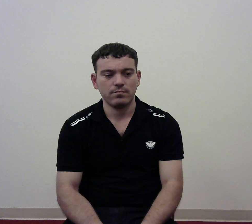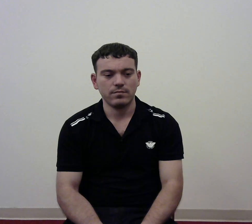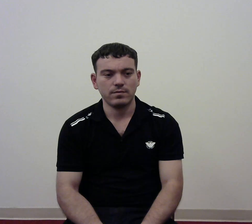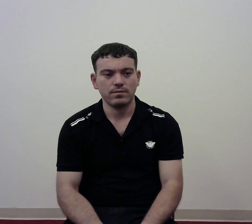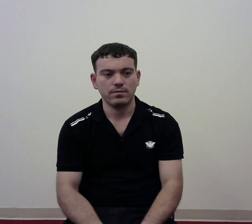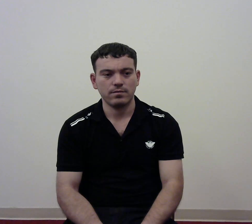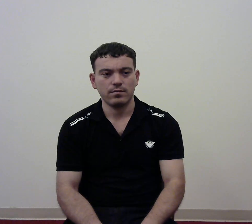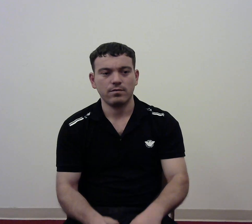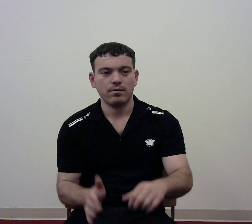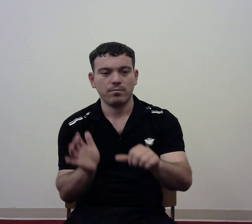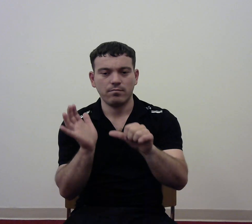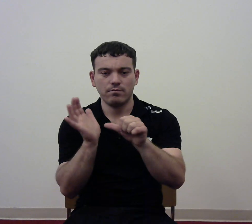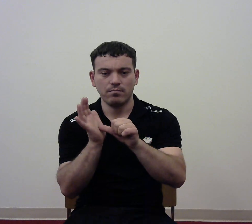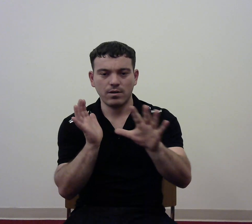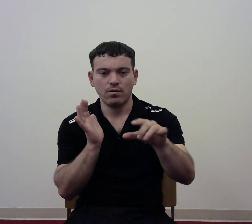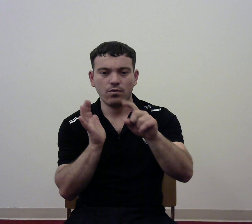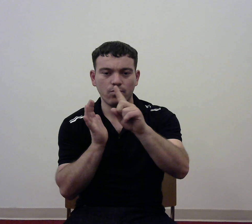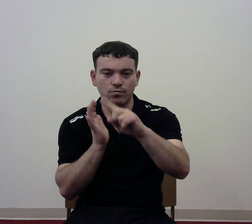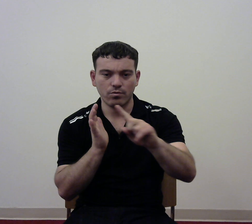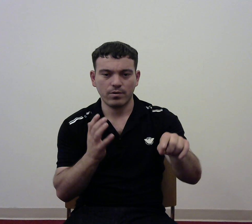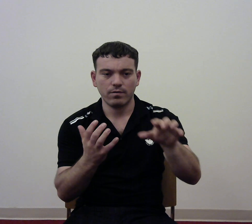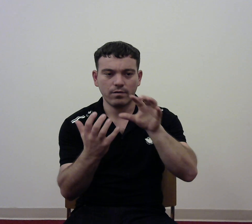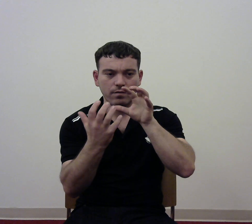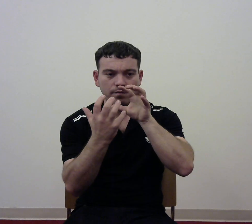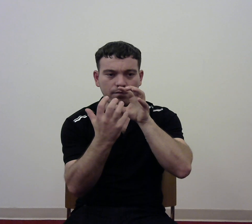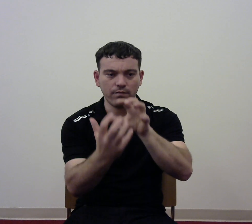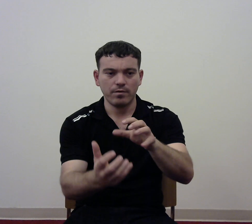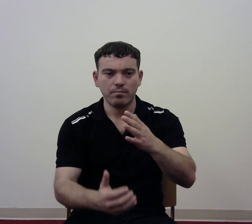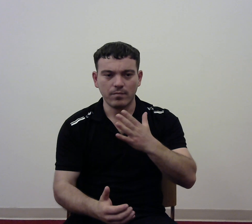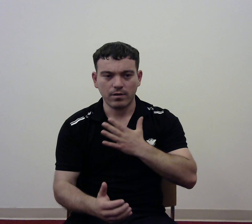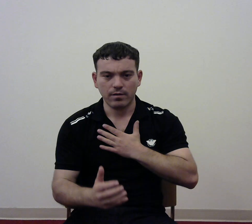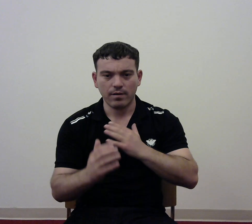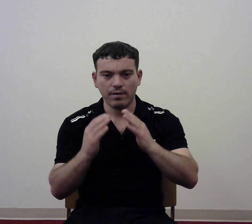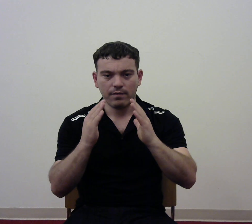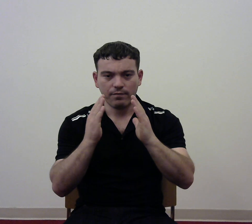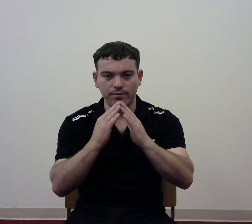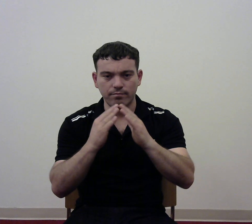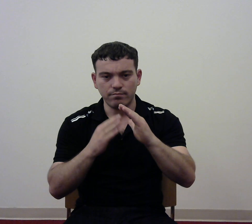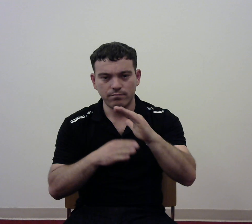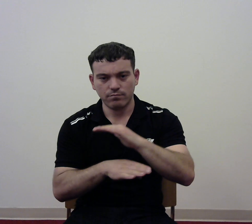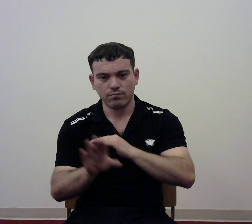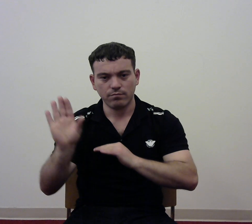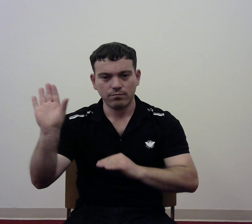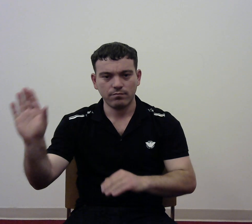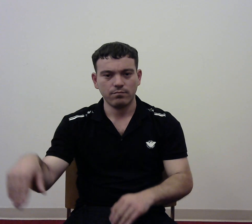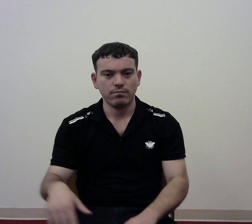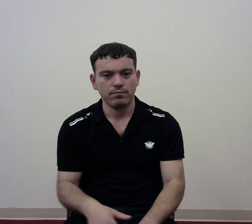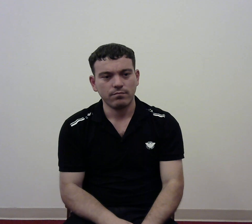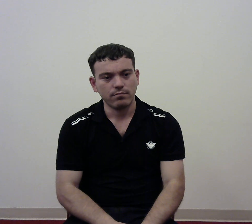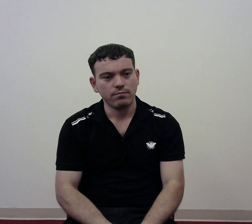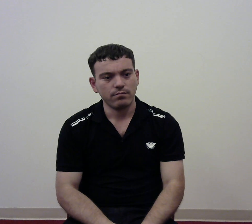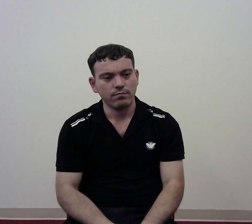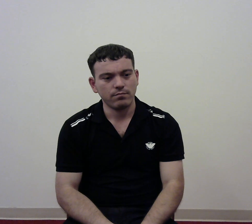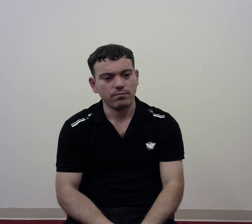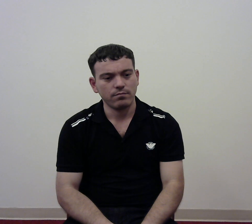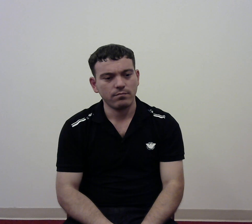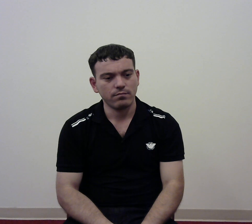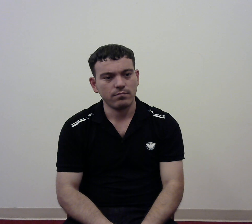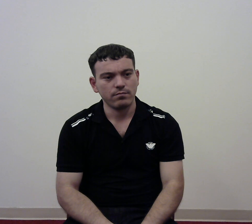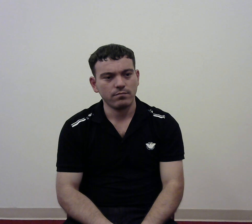65 saylı avtobus mənim evimə gedir